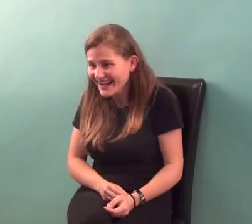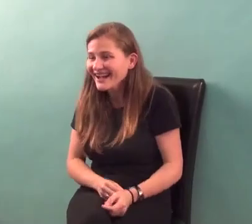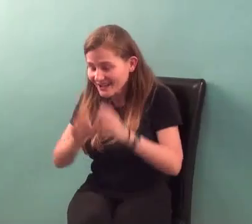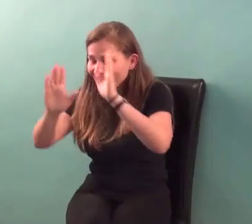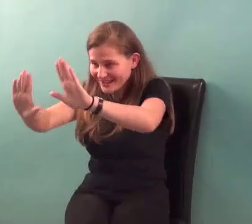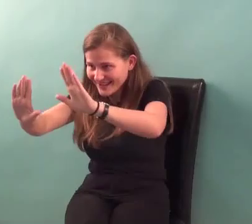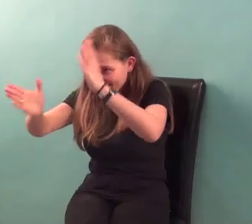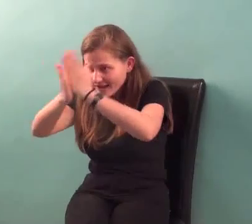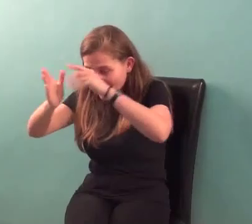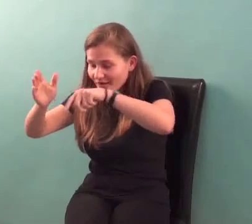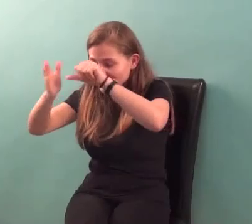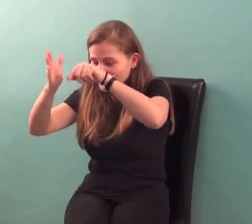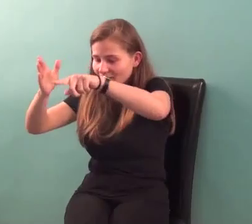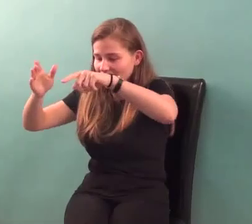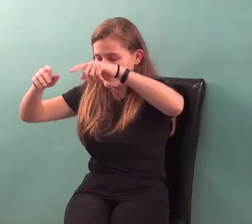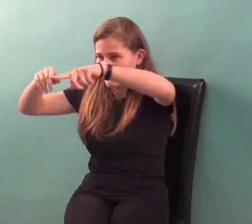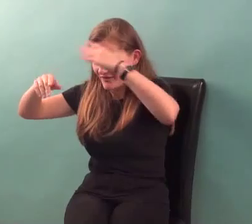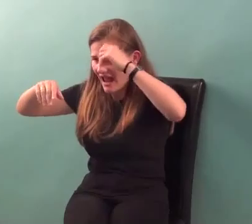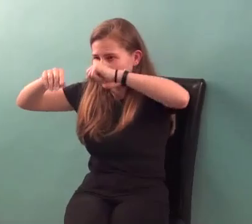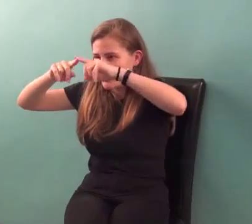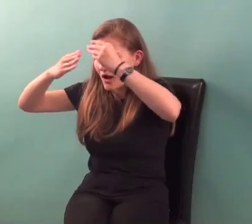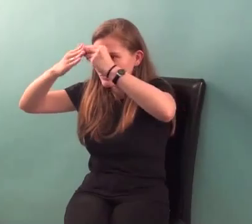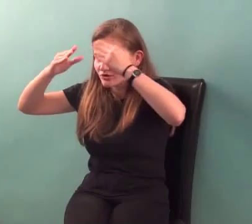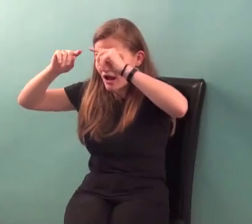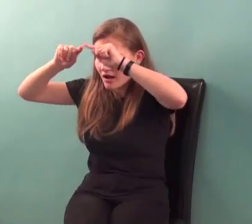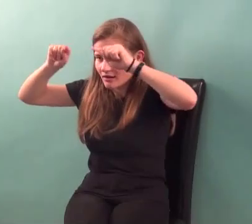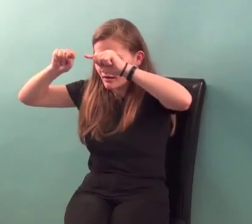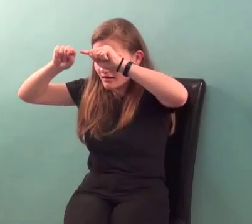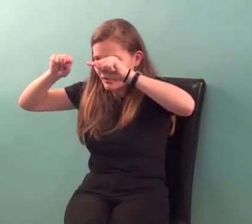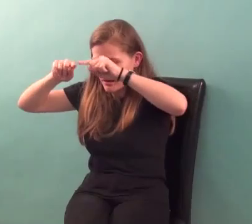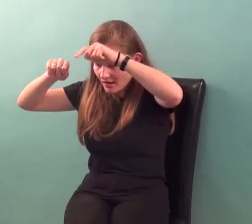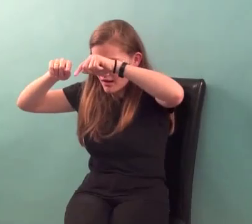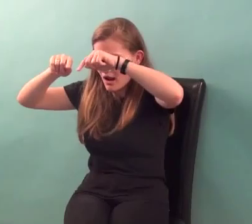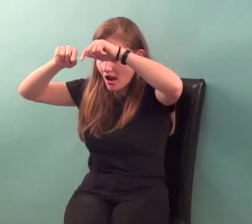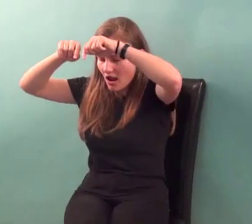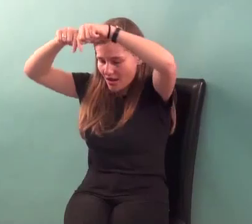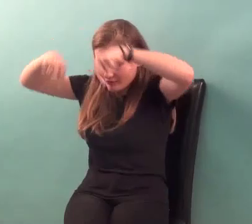Poczekaj, w środku znaku jest kształt bomby atomowej i są dwie strzałki ukośne.